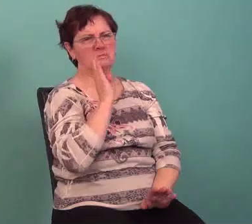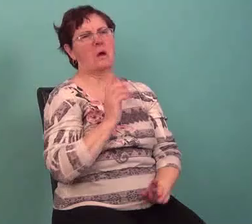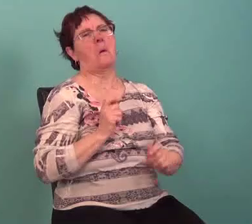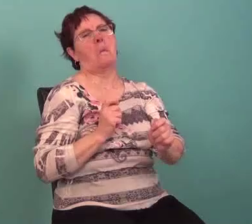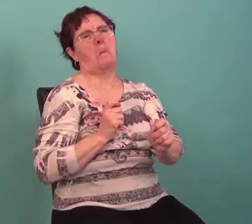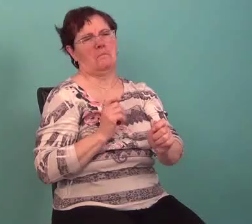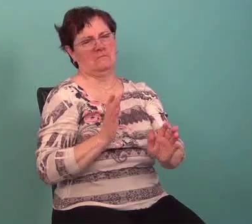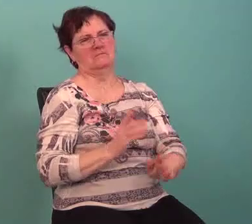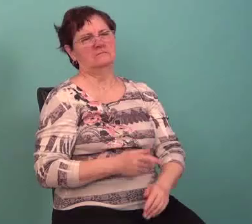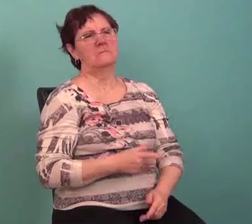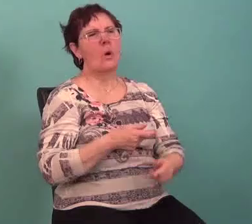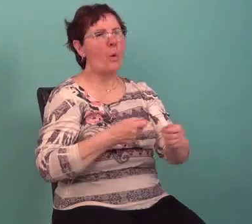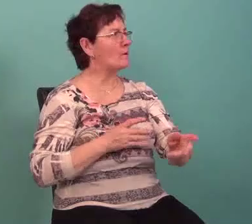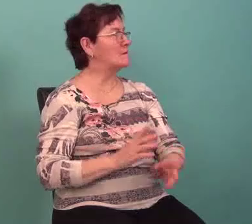Trzyma strzałę i łuk w ręku, nieruchomo.